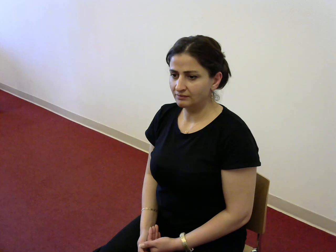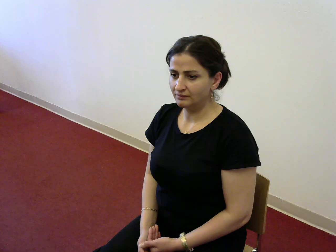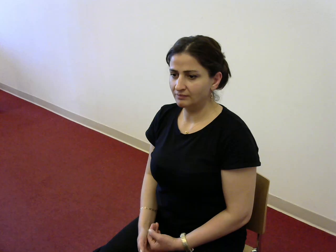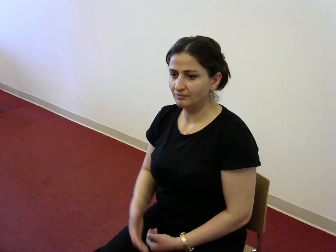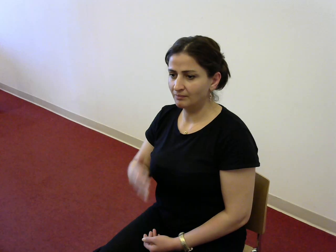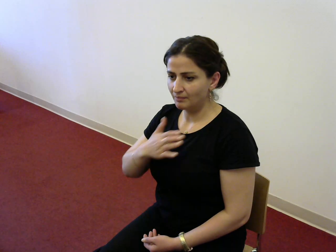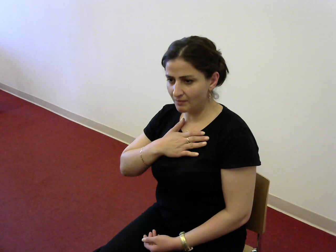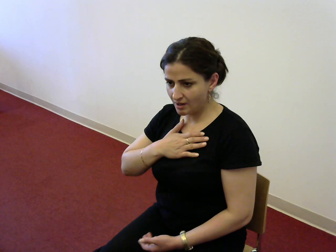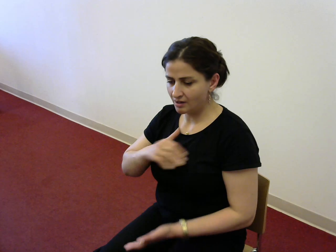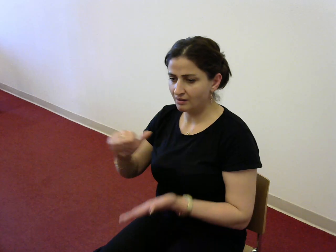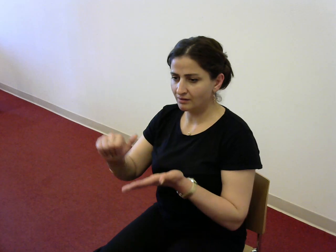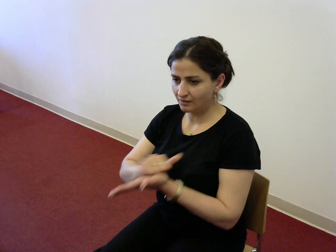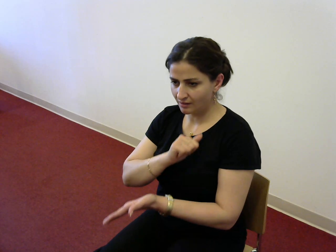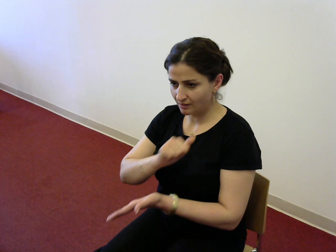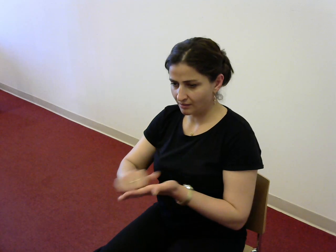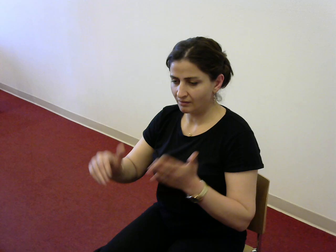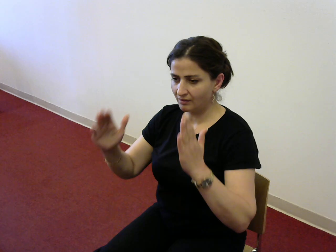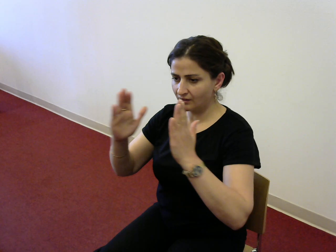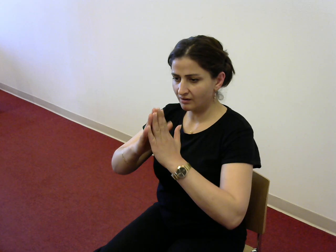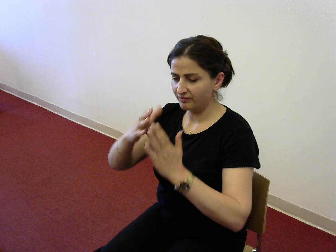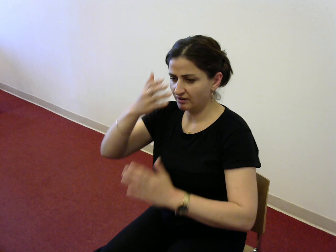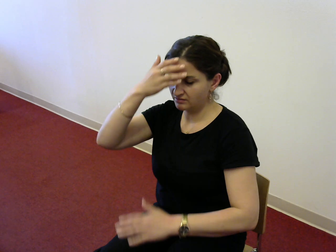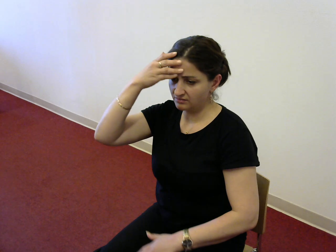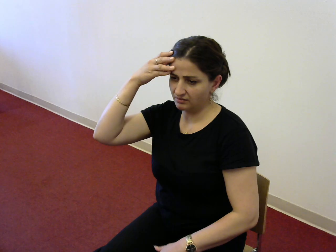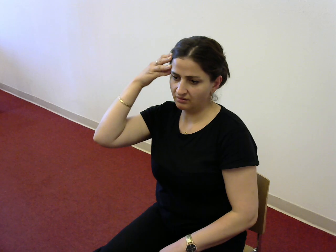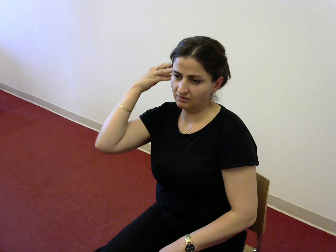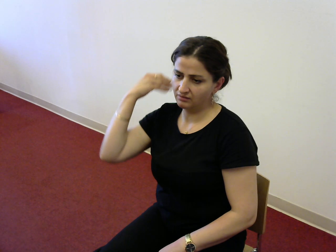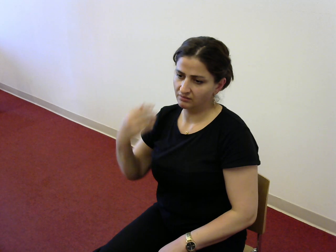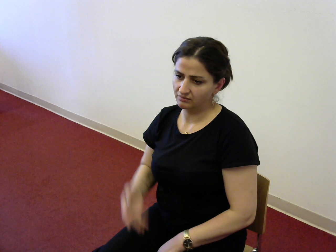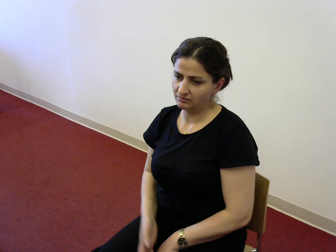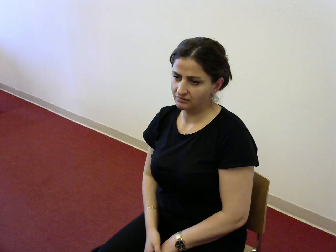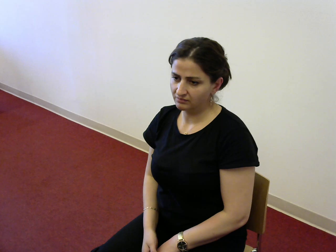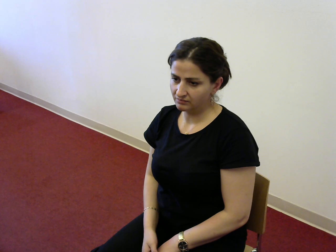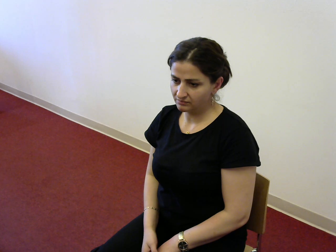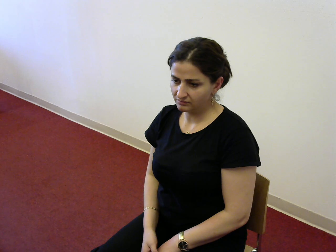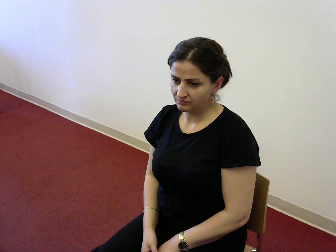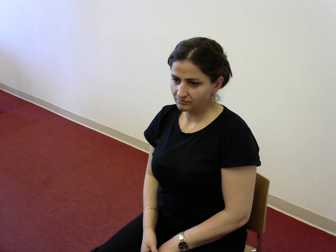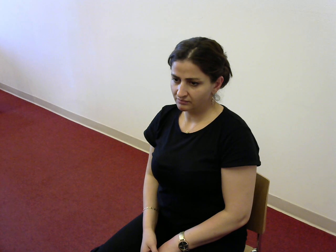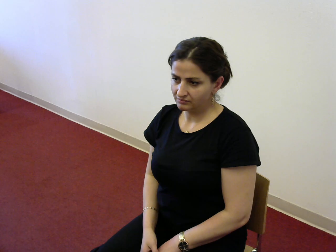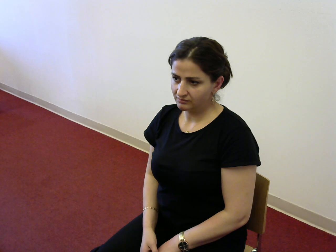Mən sənədlərimi evdə unutmuşam